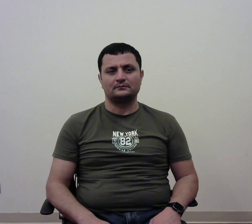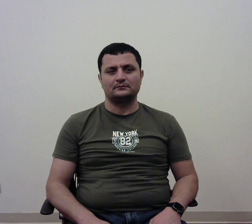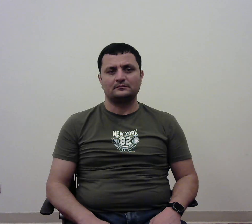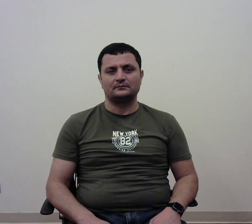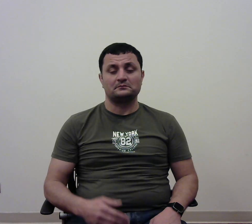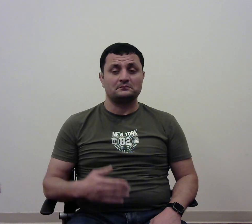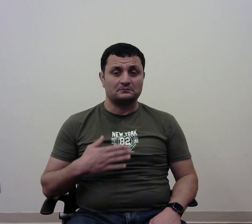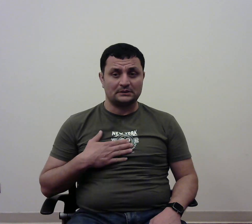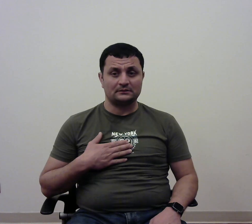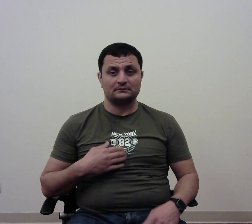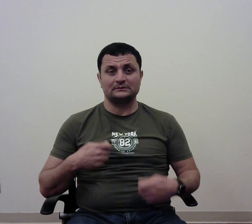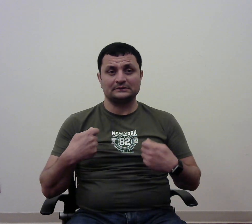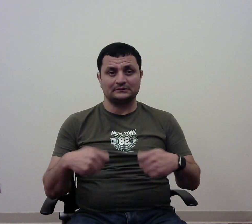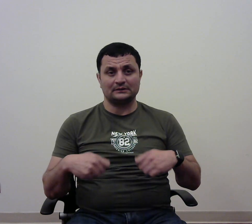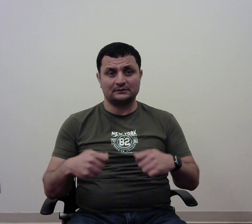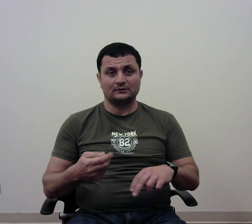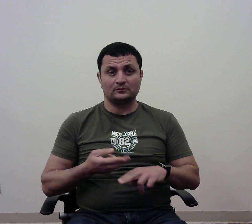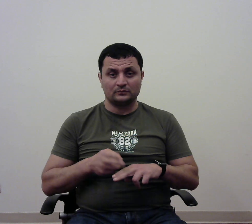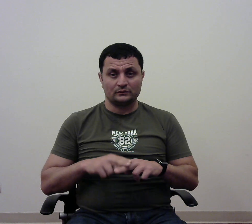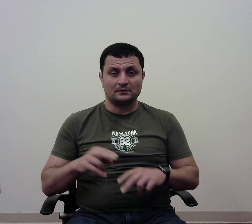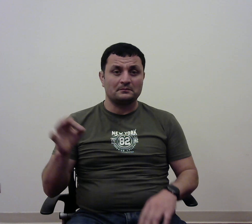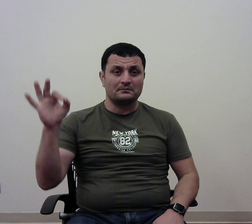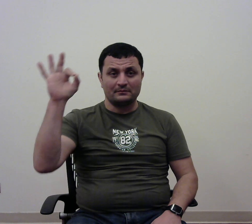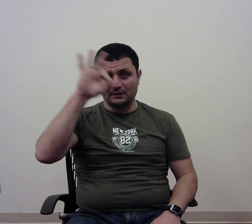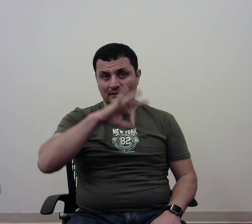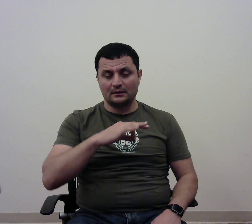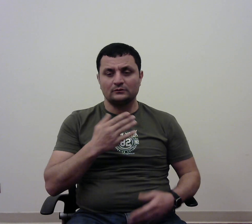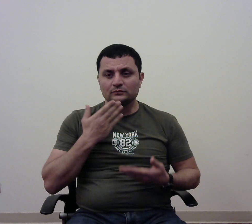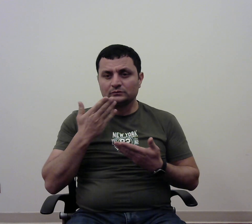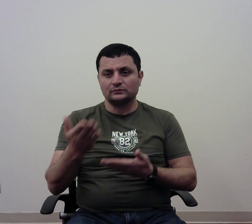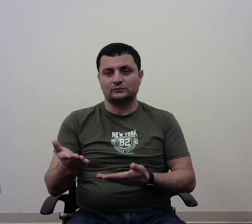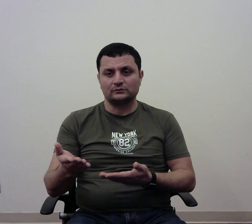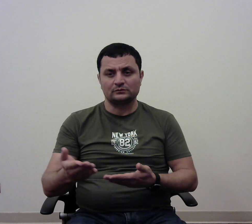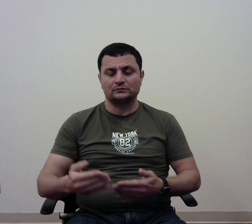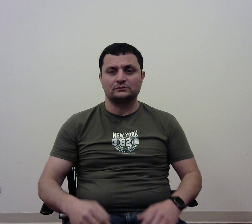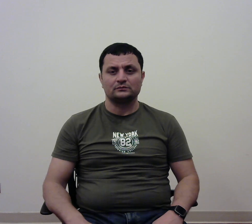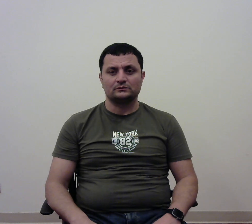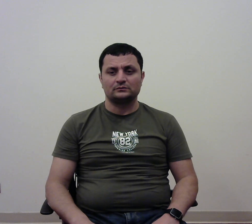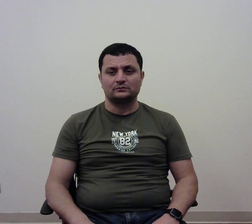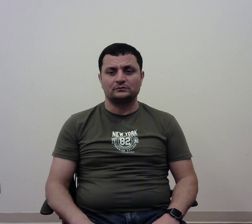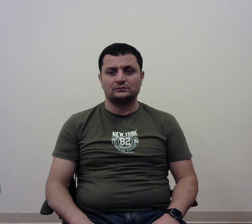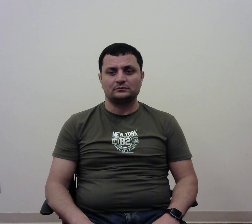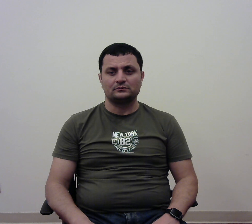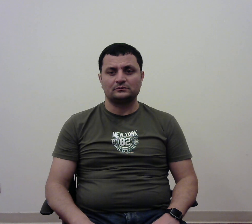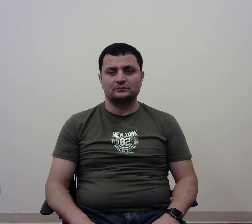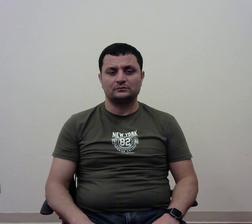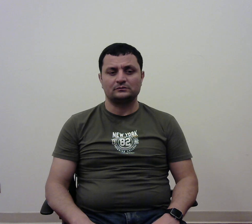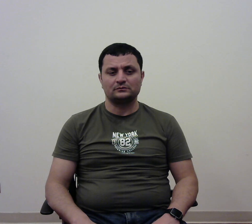Mən satıcıdan bu barədə soruşdum